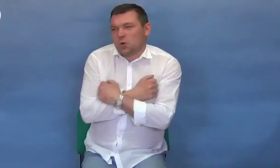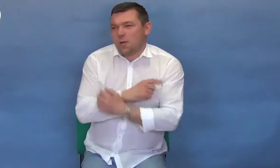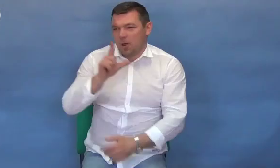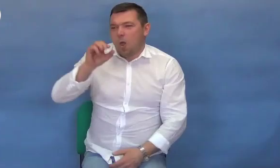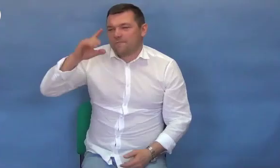Love.